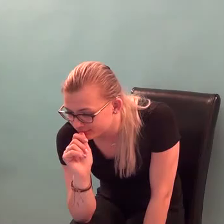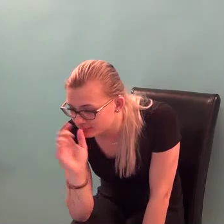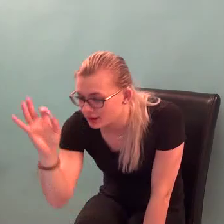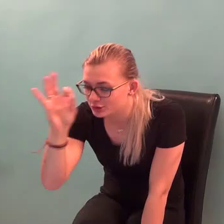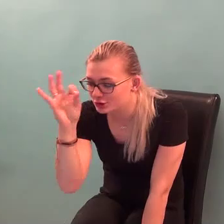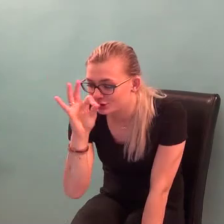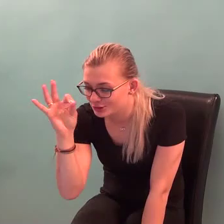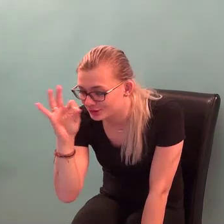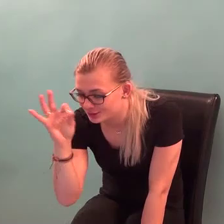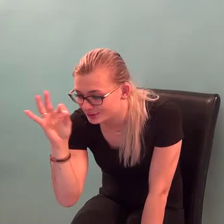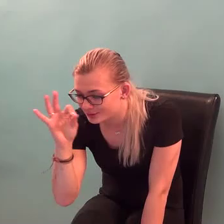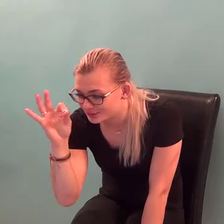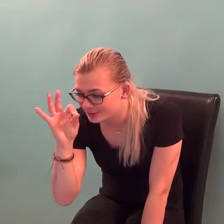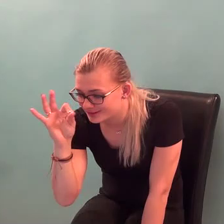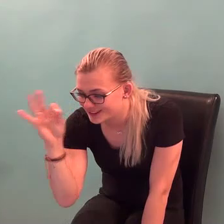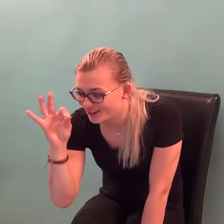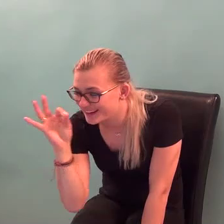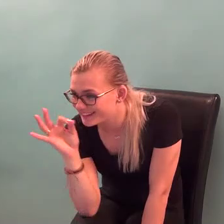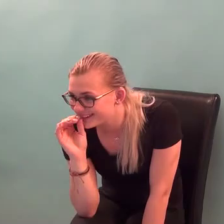Środa.